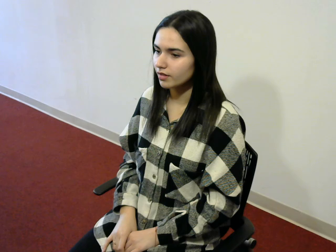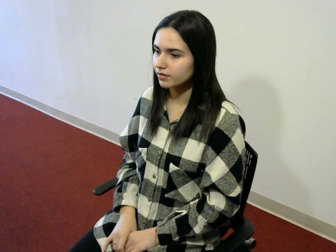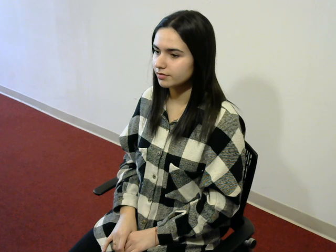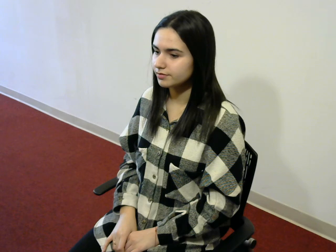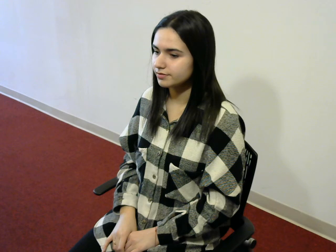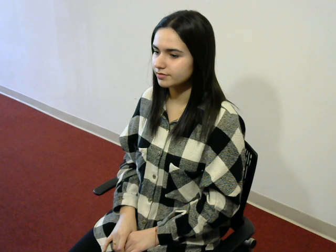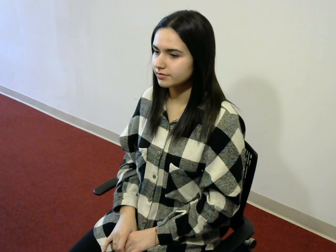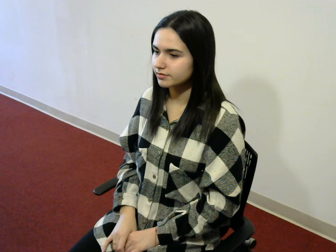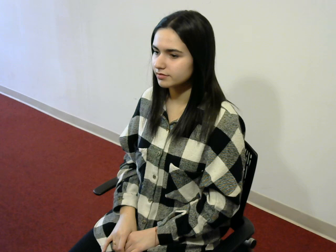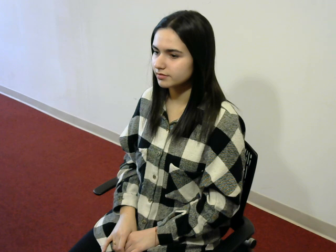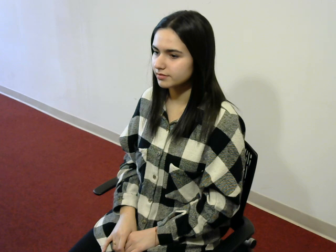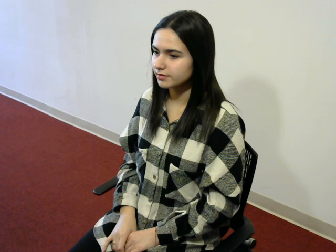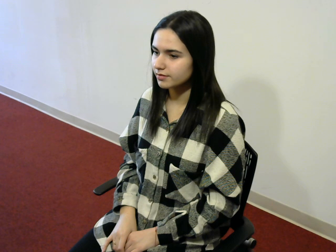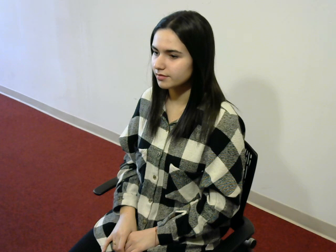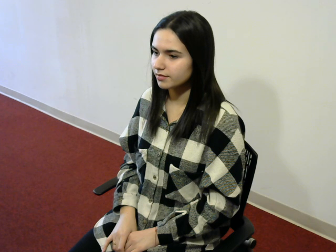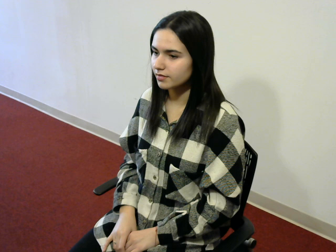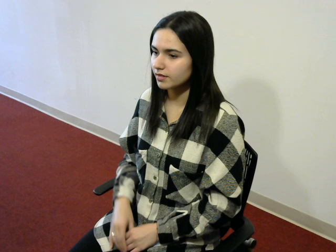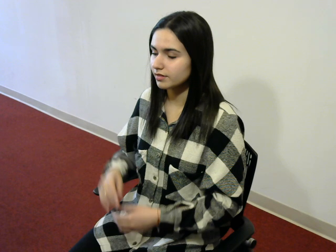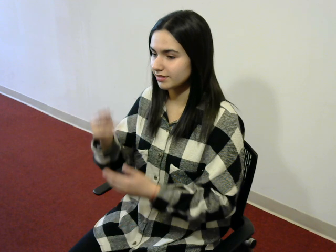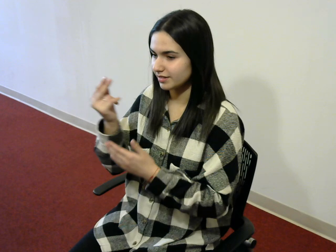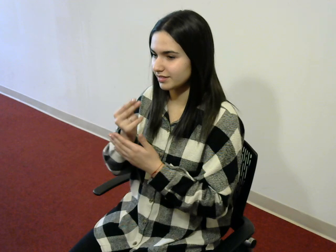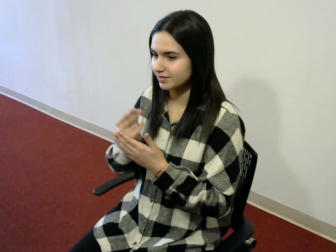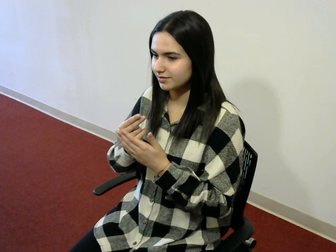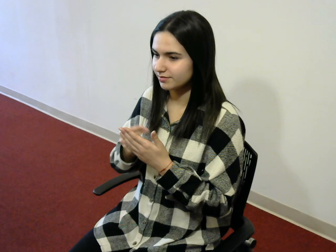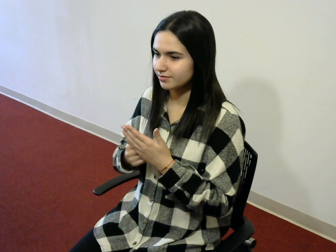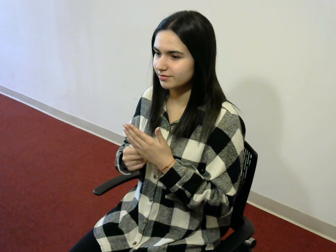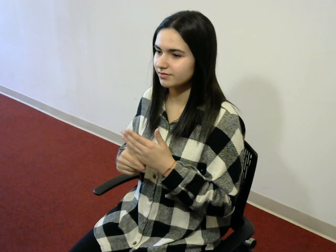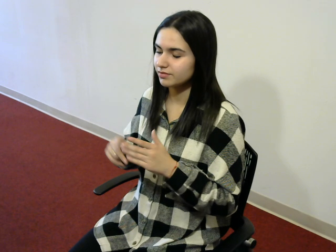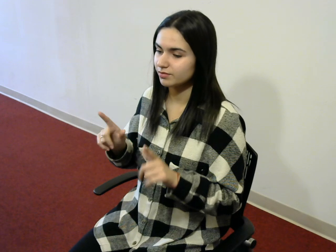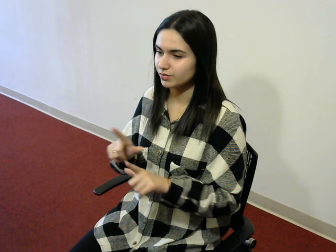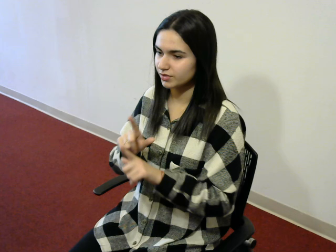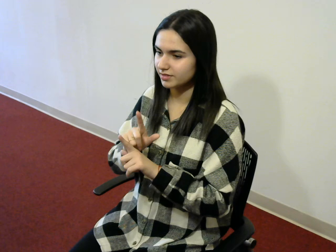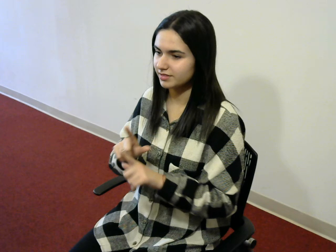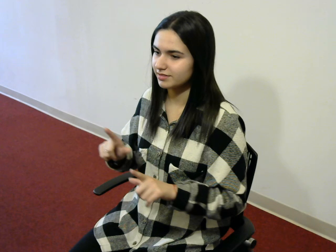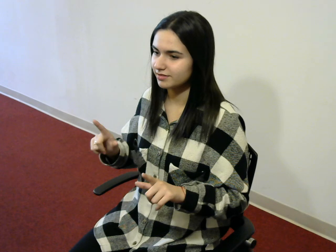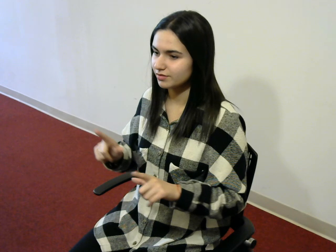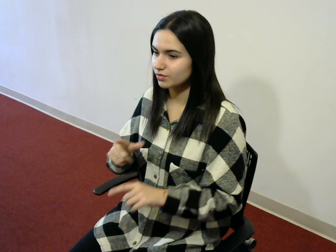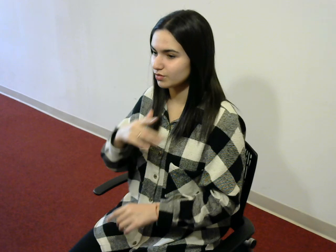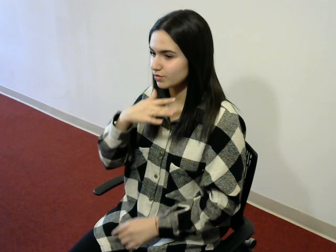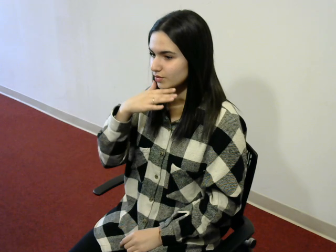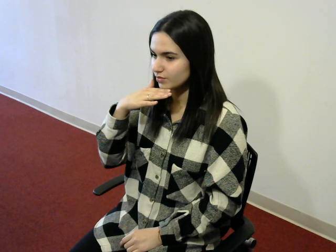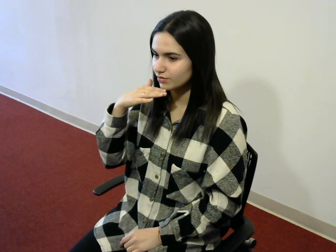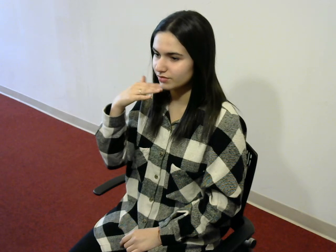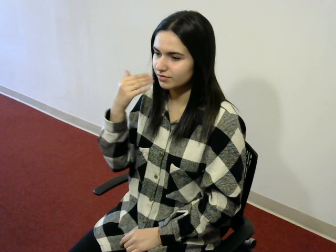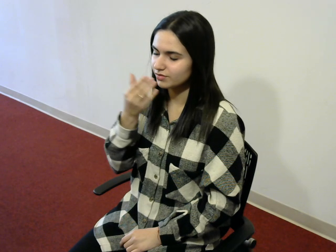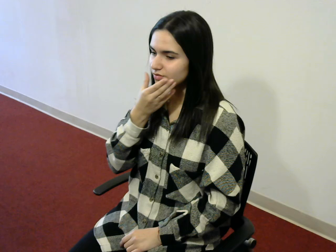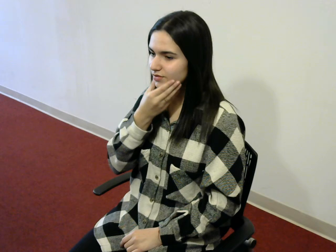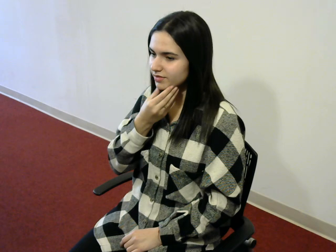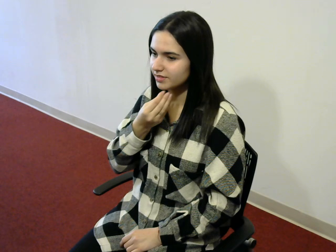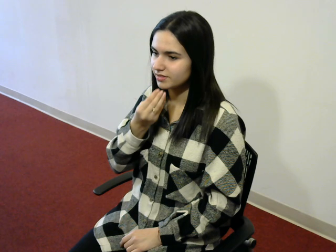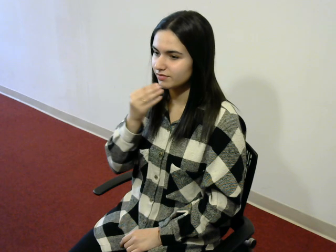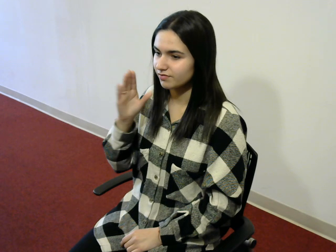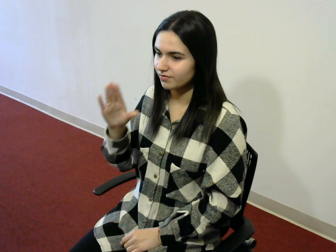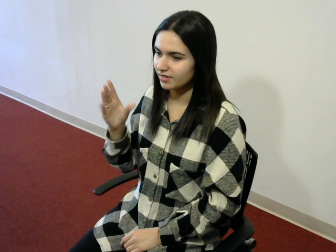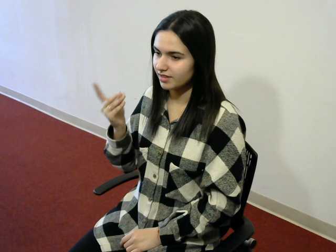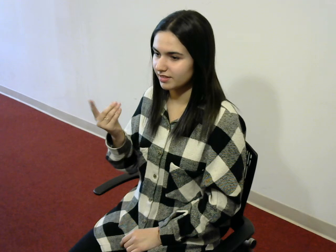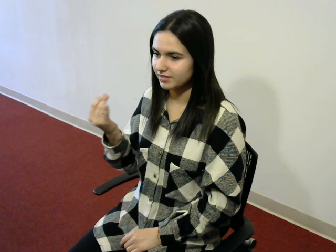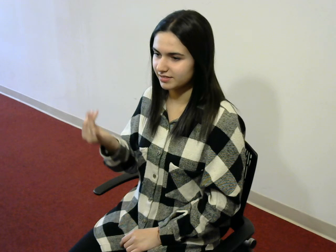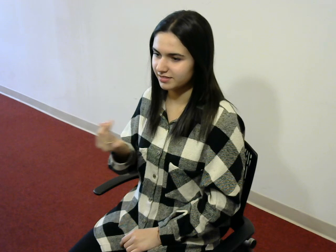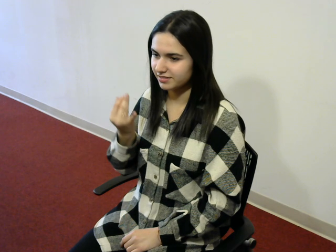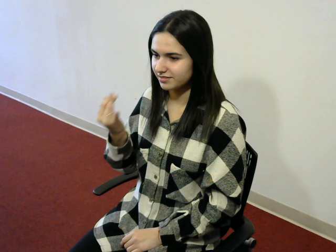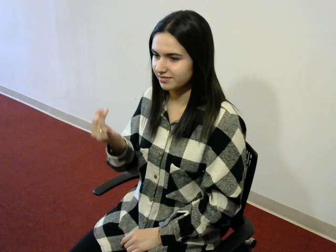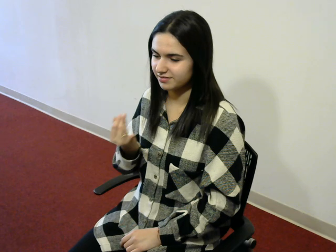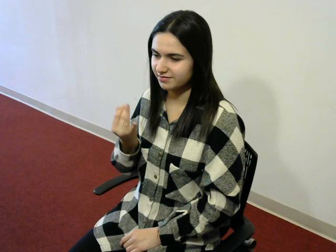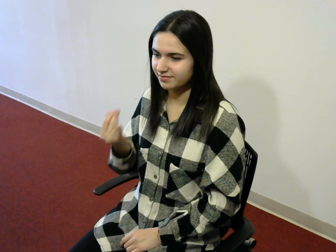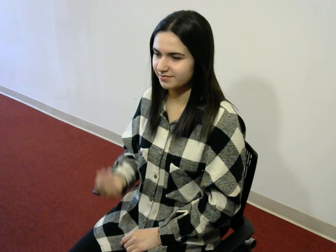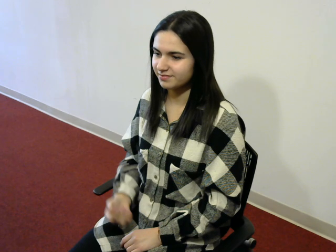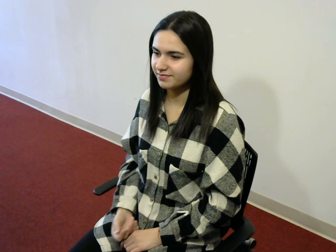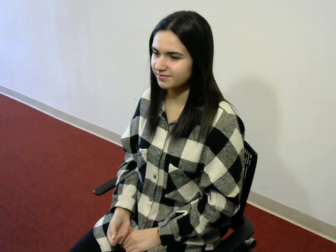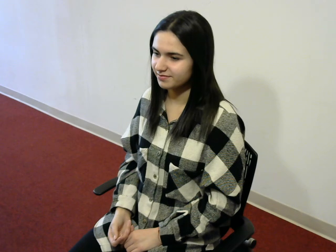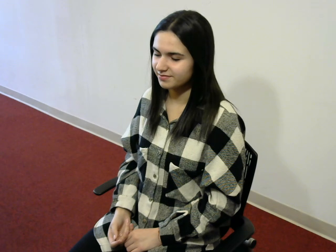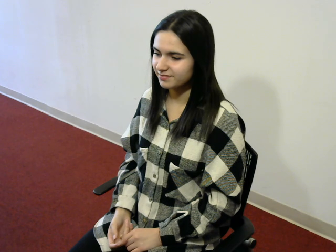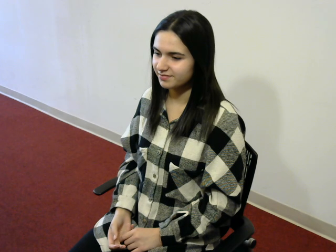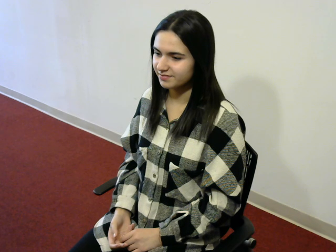Rəsm muzeyi çox gözəl və maraqlıdır